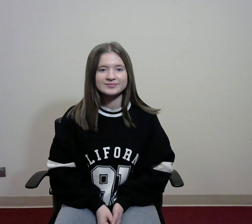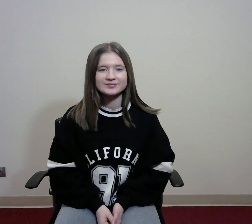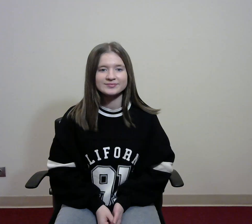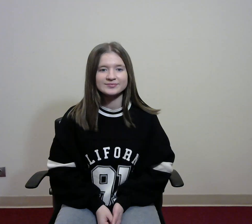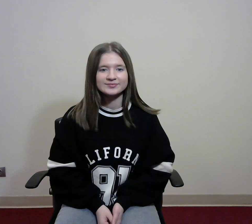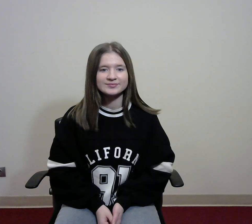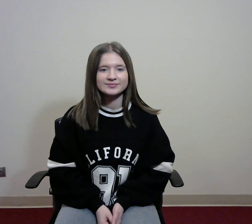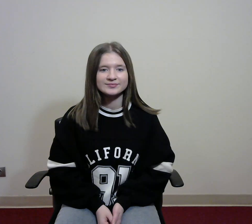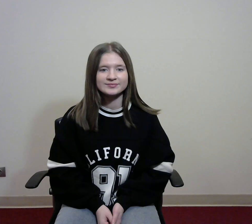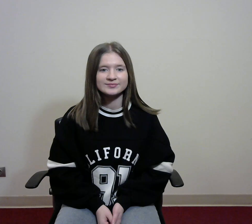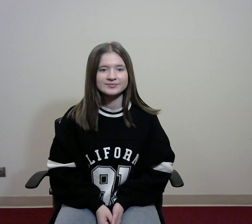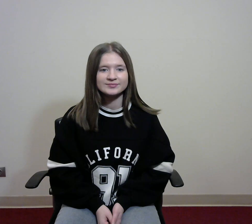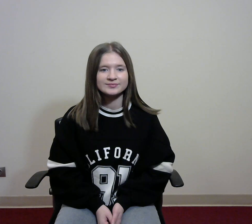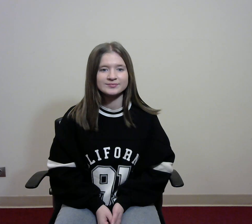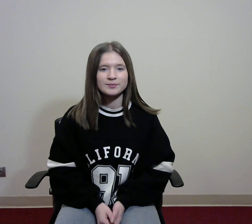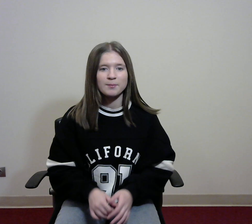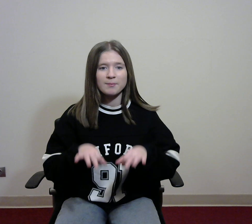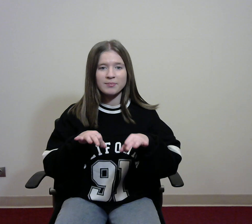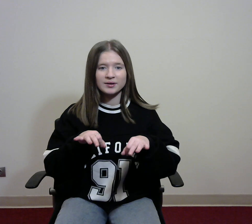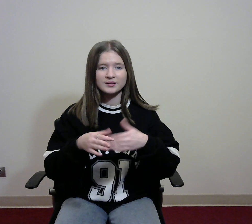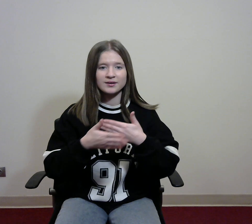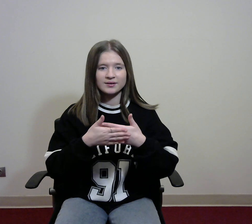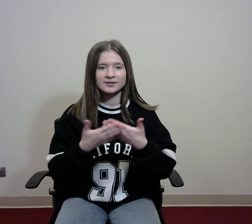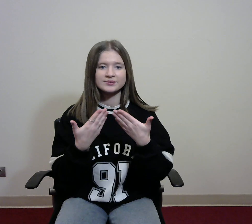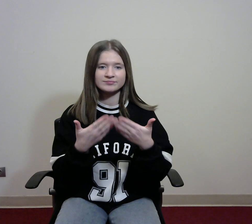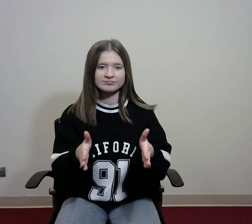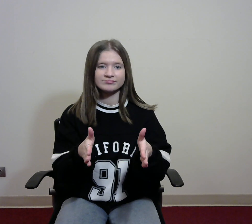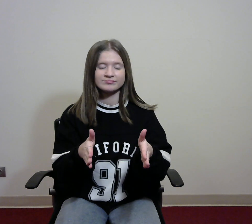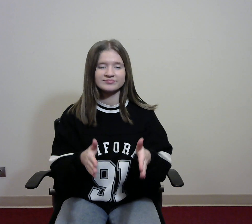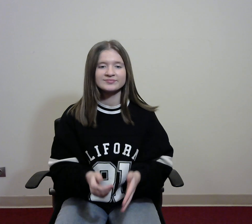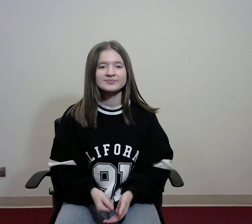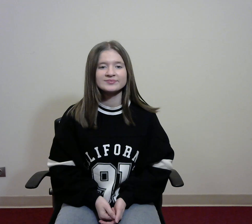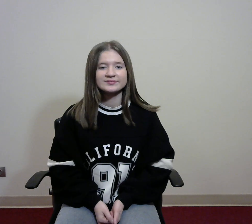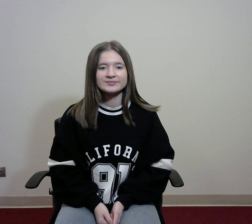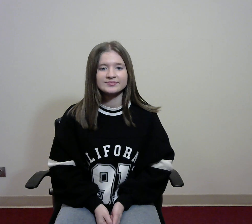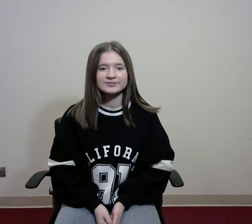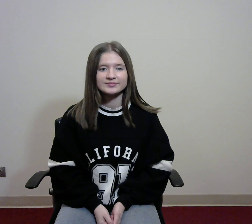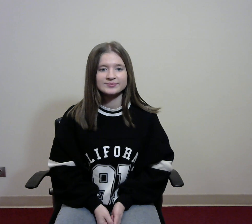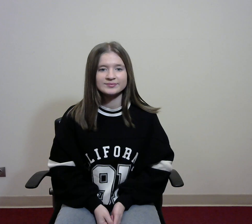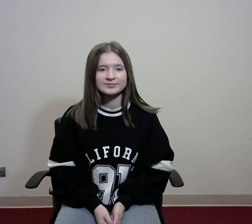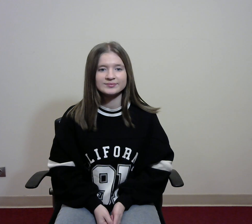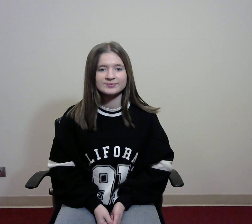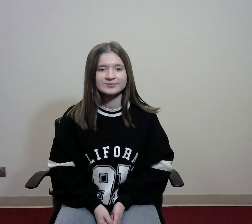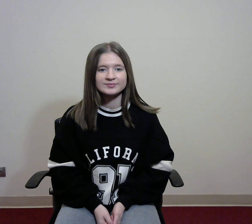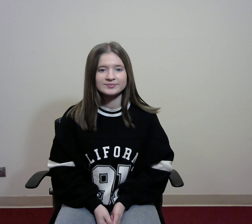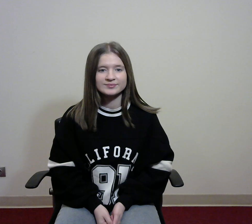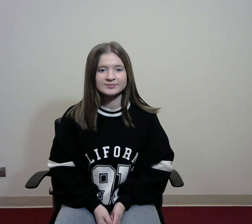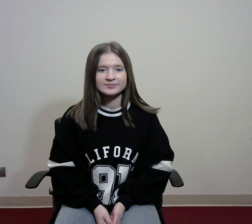Maşının qapısı açıqdır